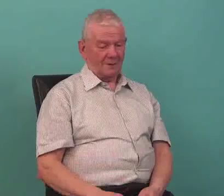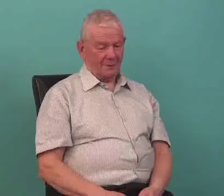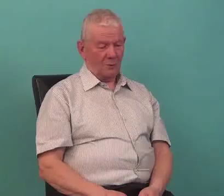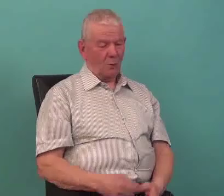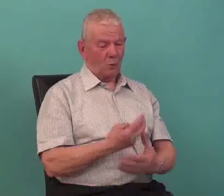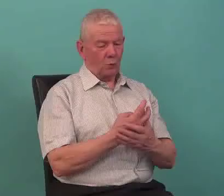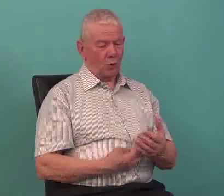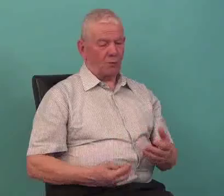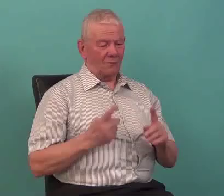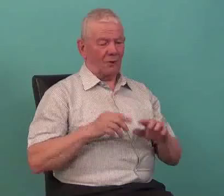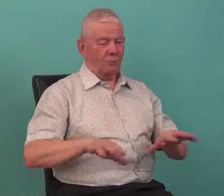Trzeba uważać, żeby się nie utopić na basenie.